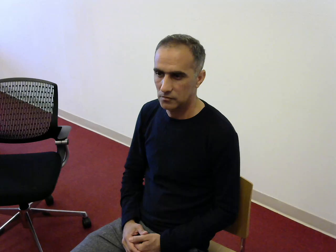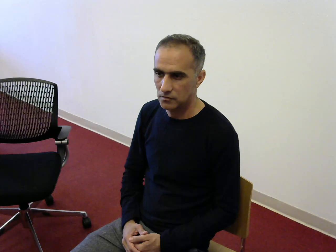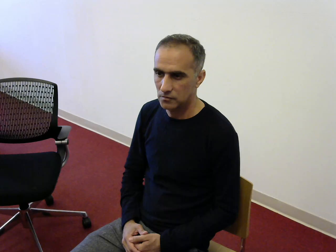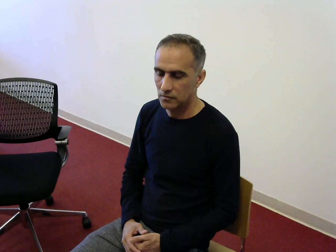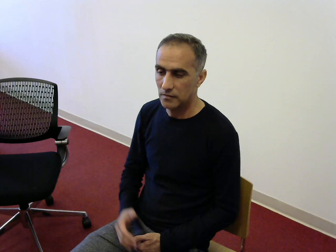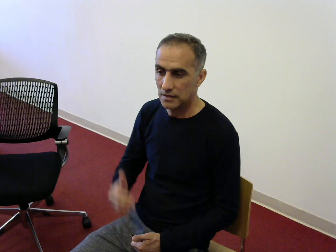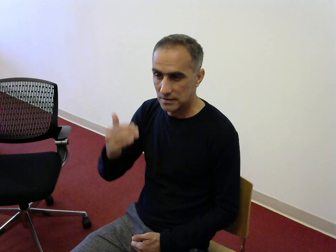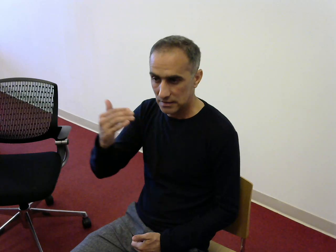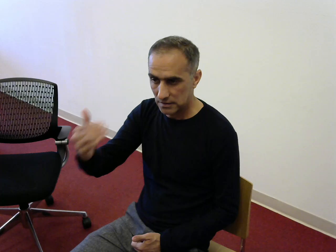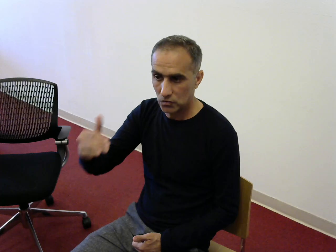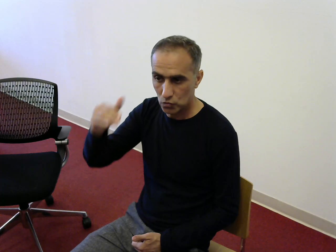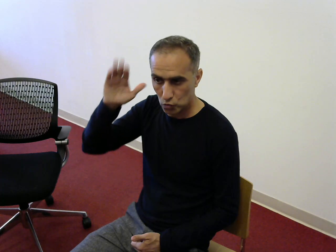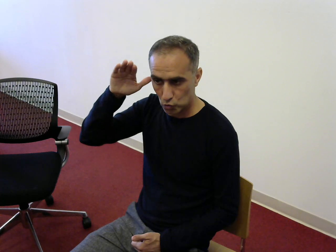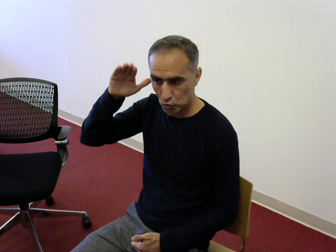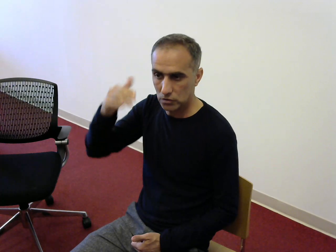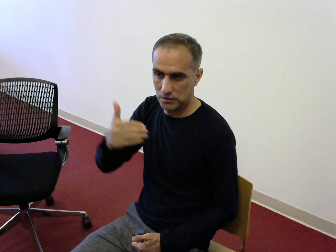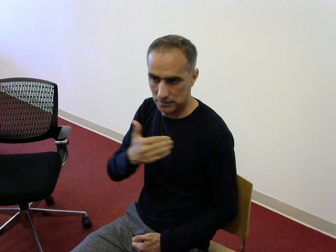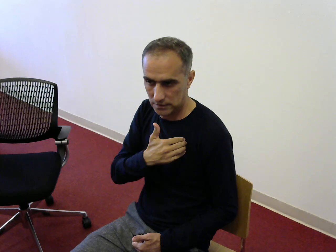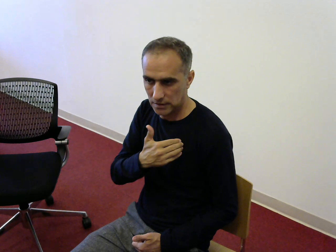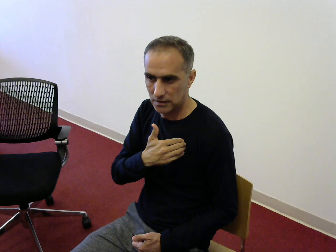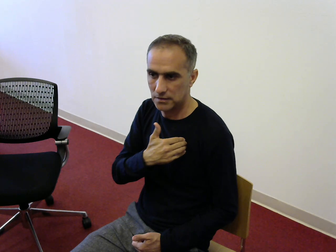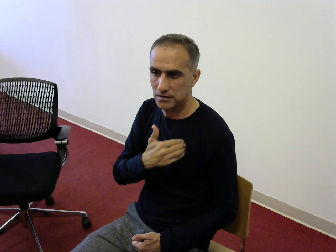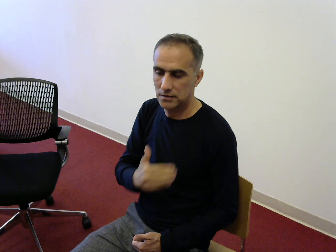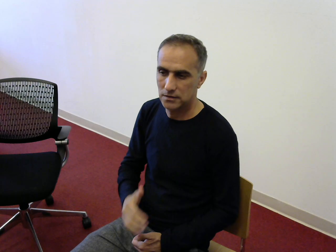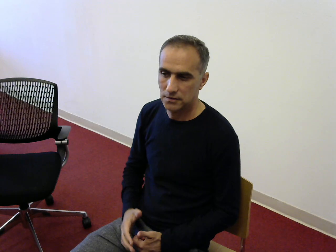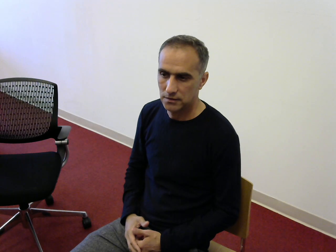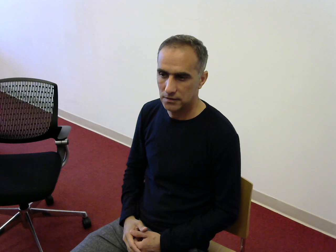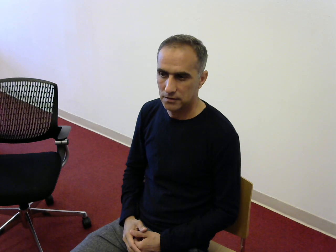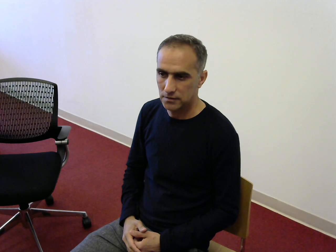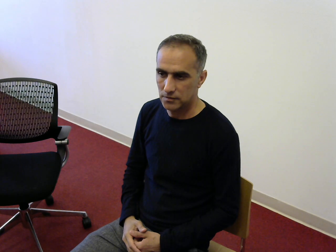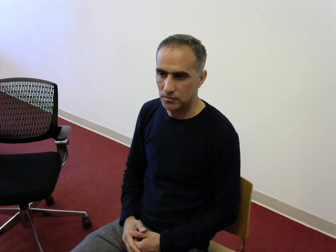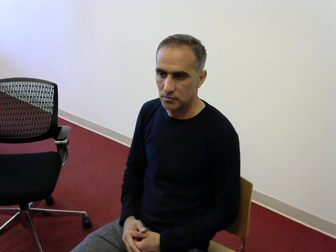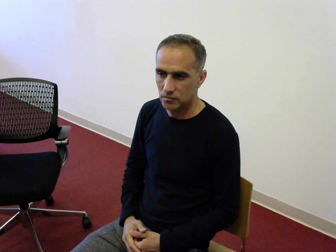Siz su istəyirsiniz?